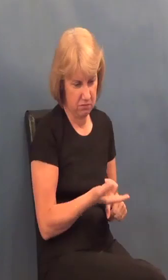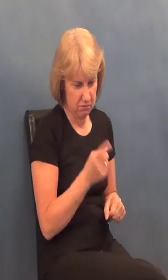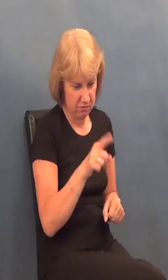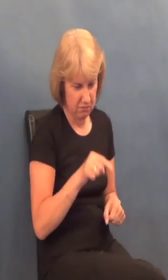Jest wykrzyknik.